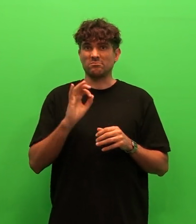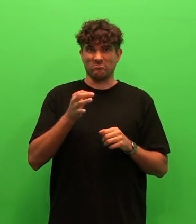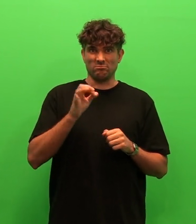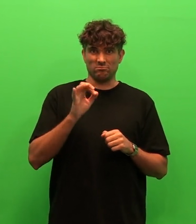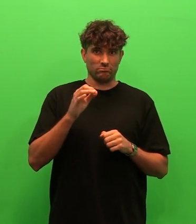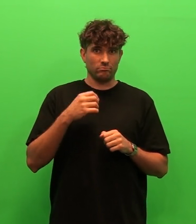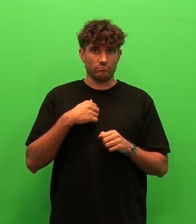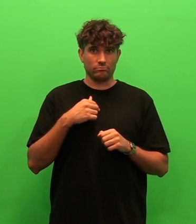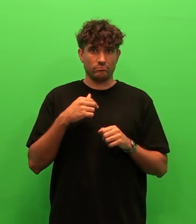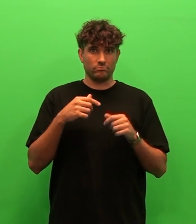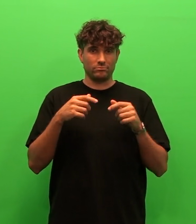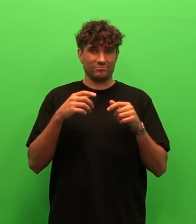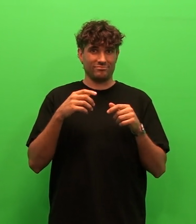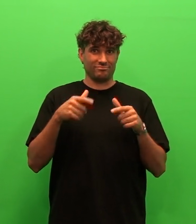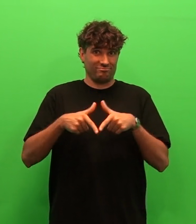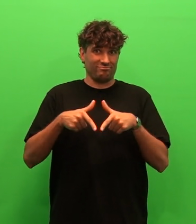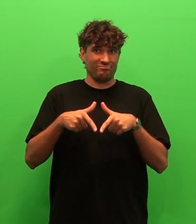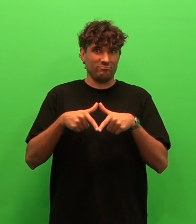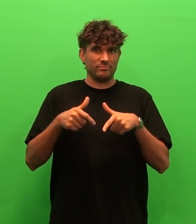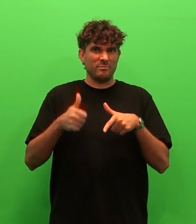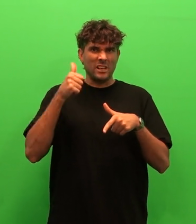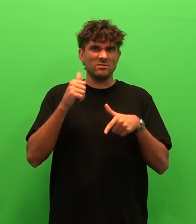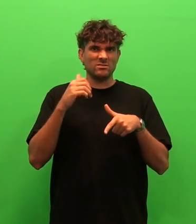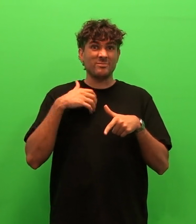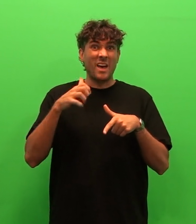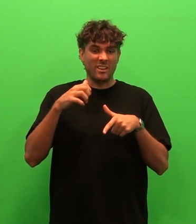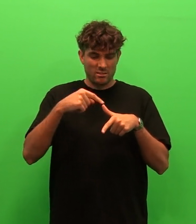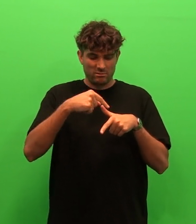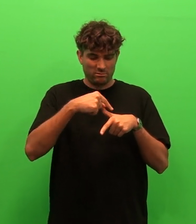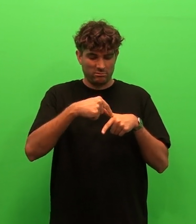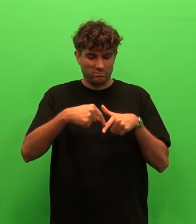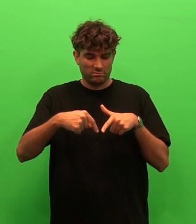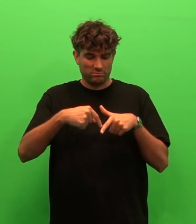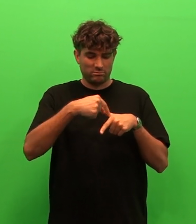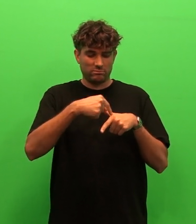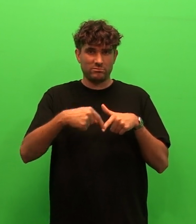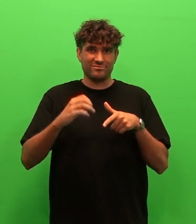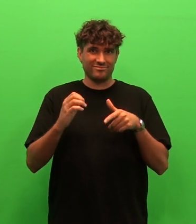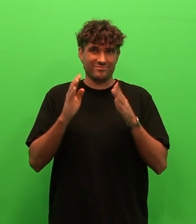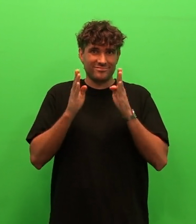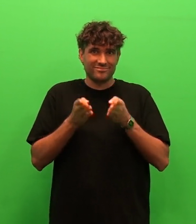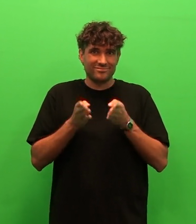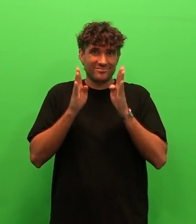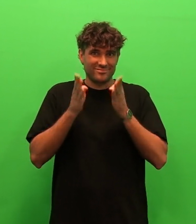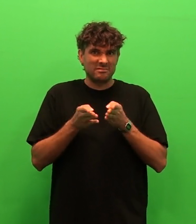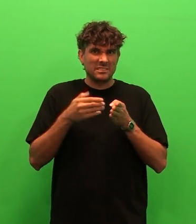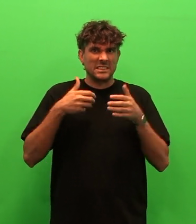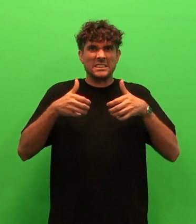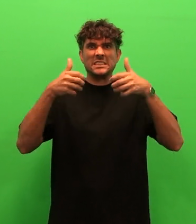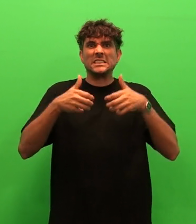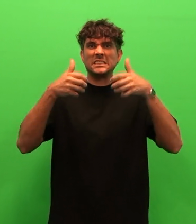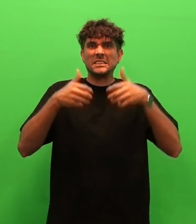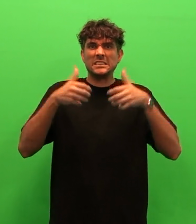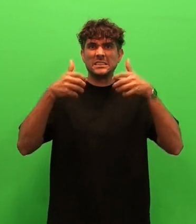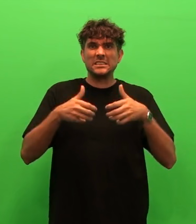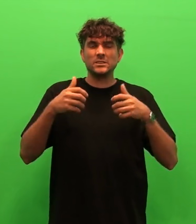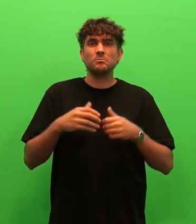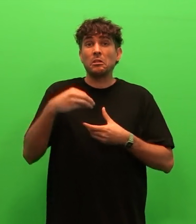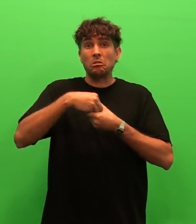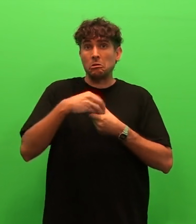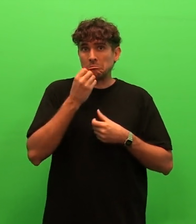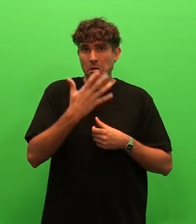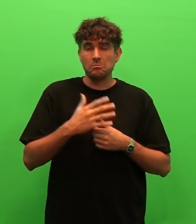Sí, sí. Em pica més a la zona dels llavis majors de la vagina, em pica i em rasco, per dins està bé.